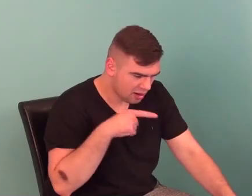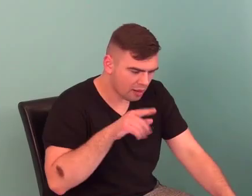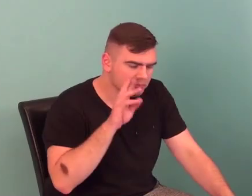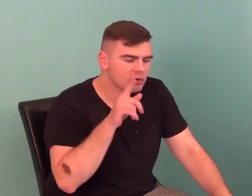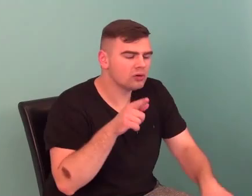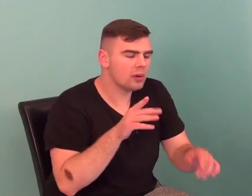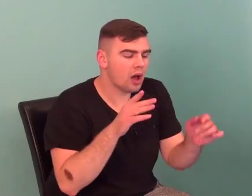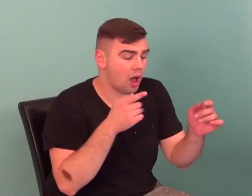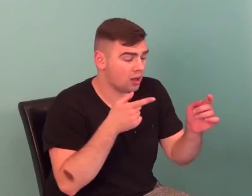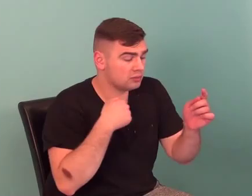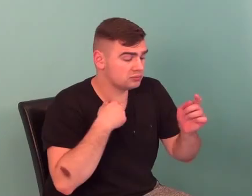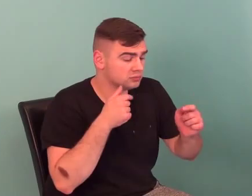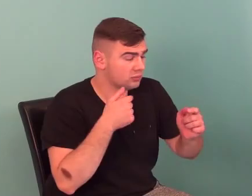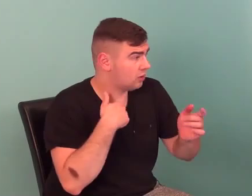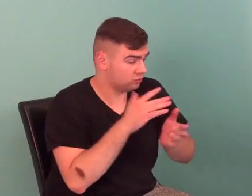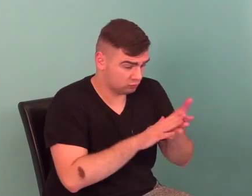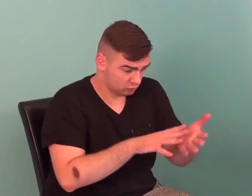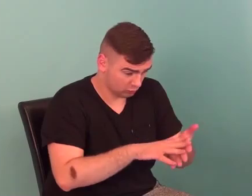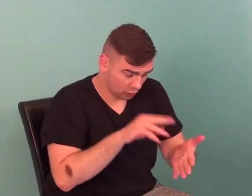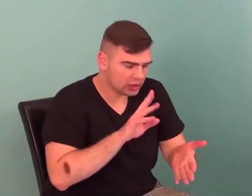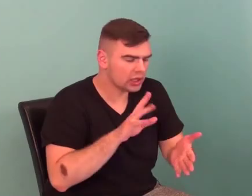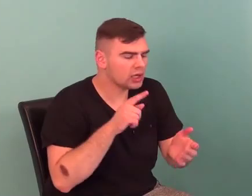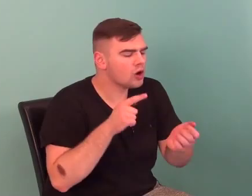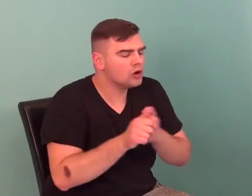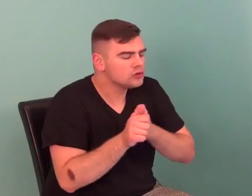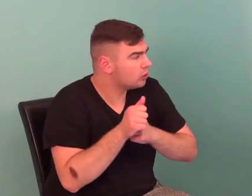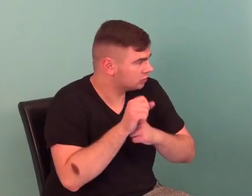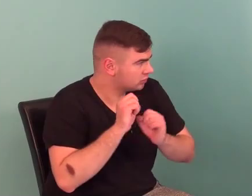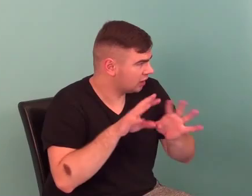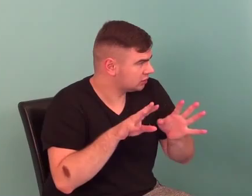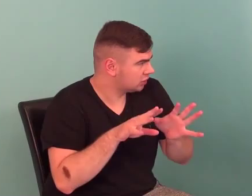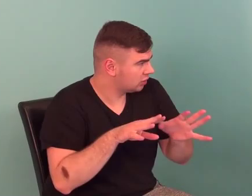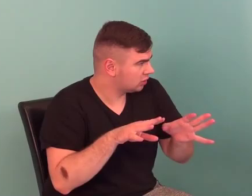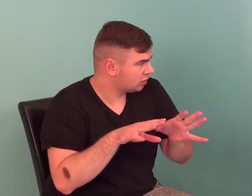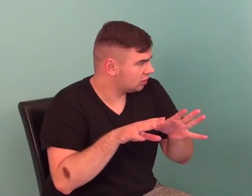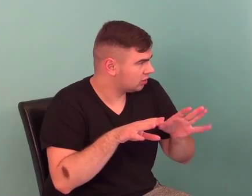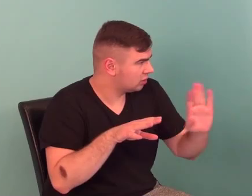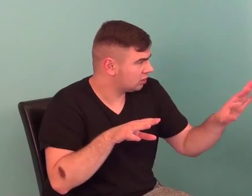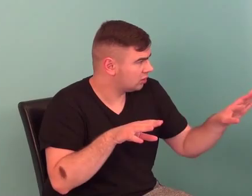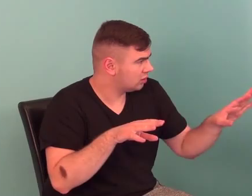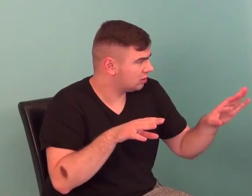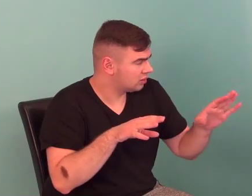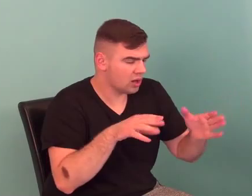Domyślam się, że mam nie naśladować dokładnie, tylko wyjaśnić o co chodzi tak?